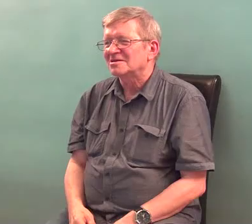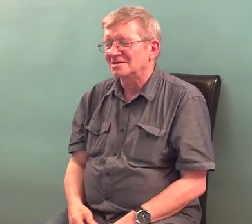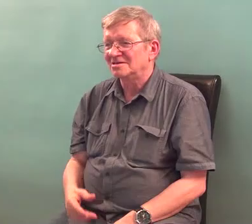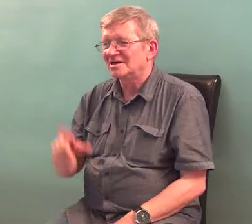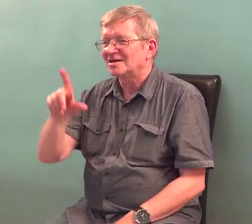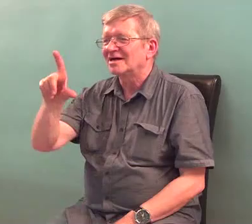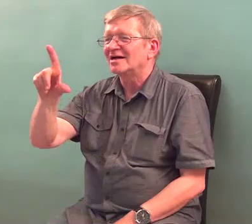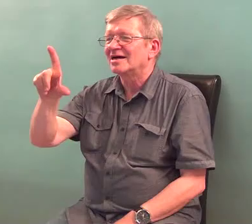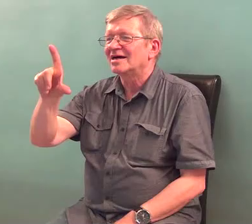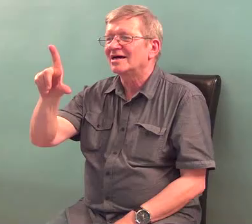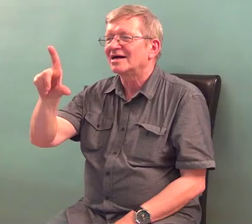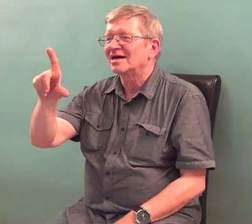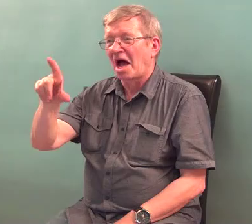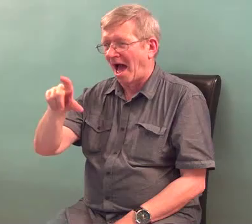L